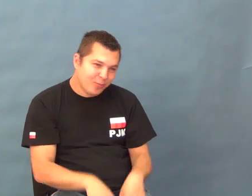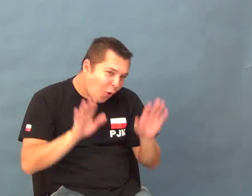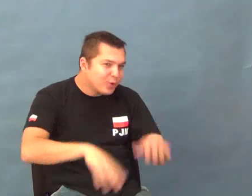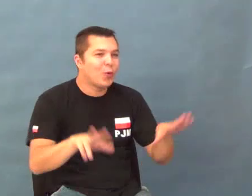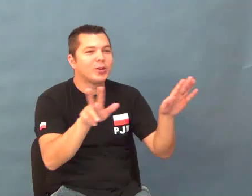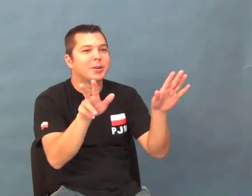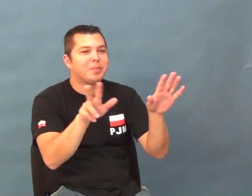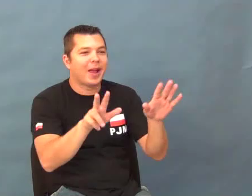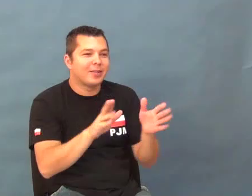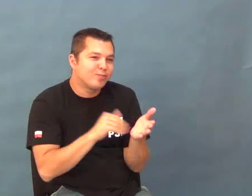Może być o ósmej.